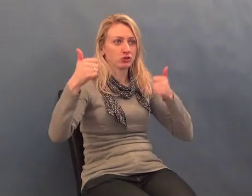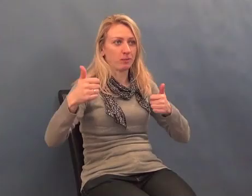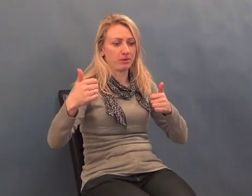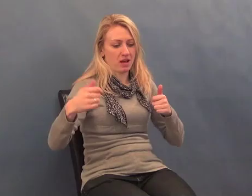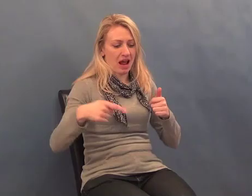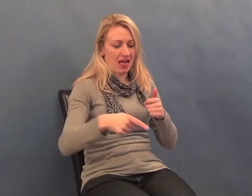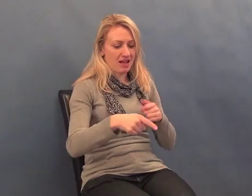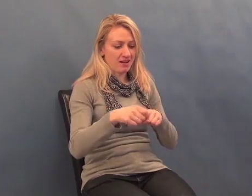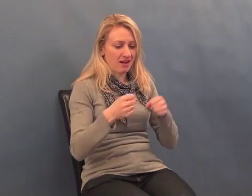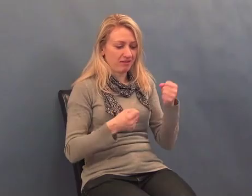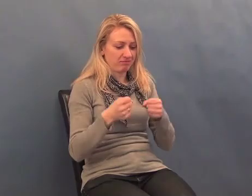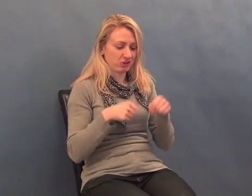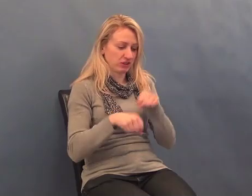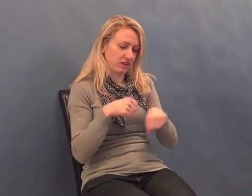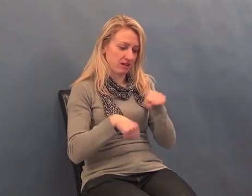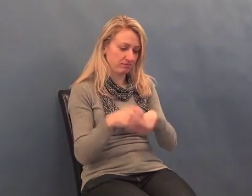Ale to samochodorower - dziwne.